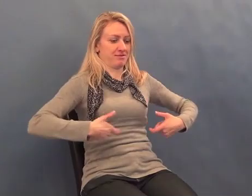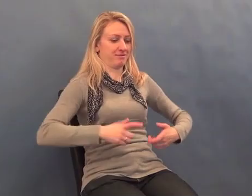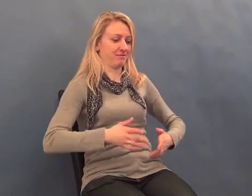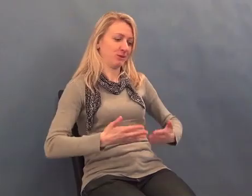Koszula.